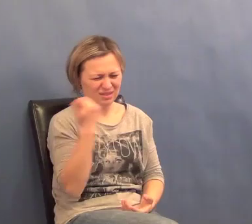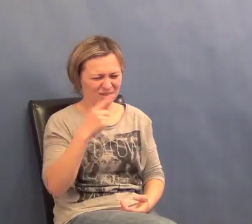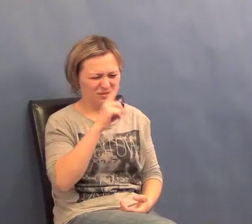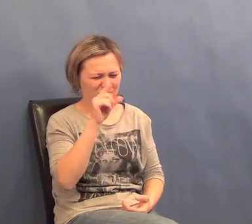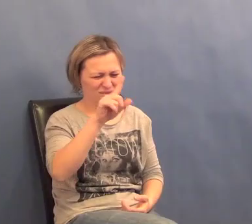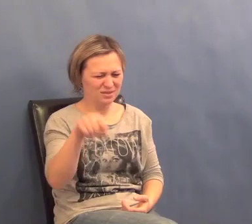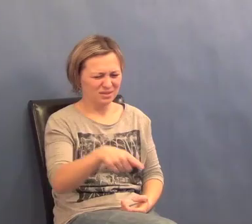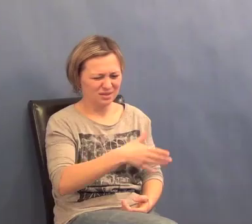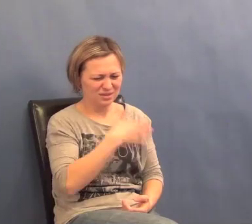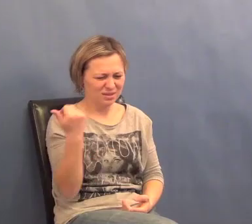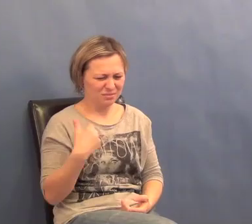Nie znam tego znaku z kursu na prawo jazdy.